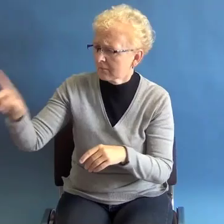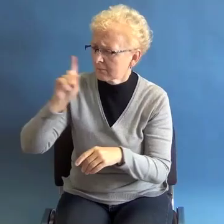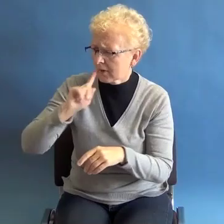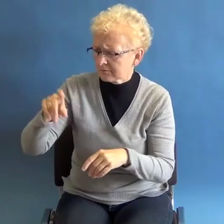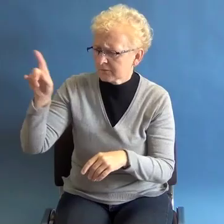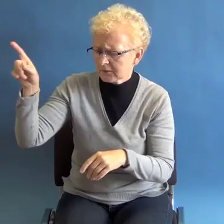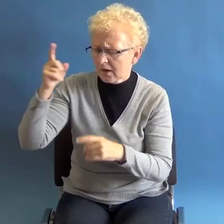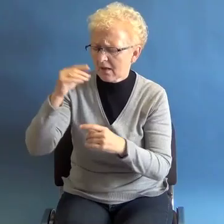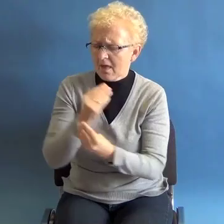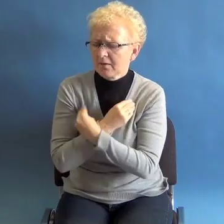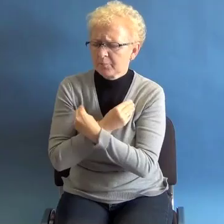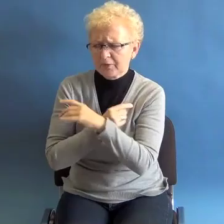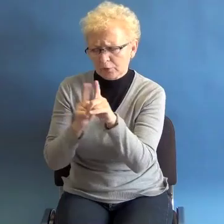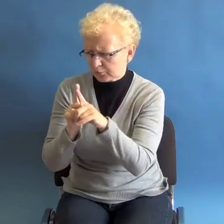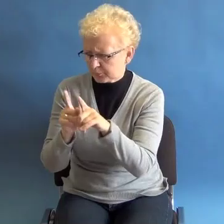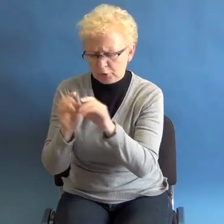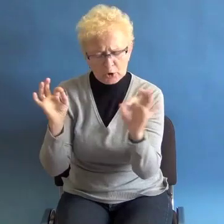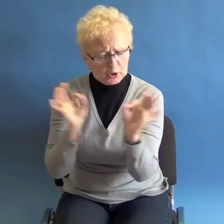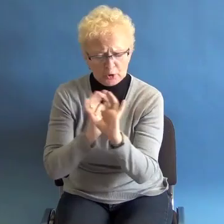Tam, w Egipcie jest tak samo okropnie.